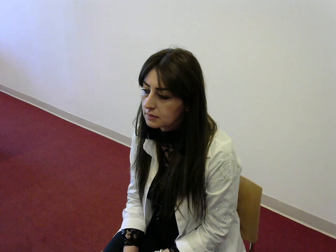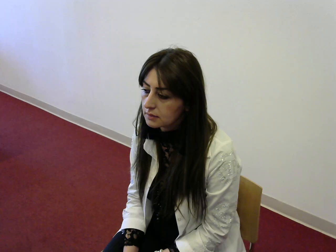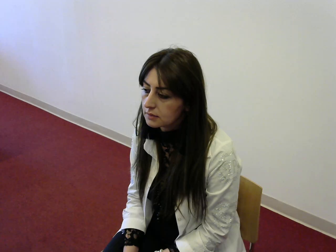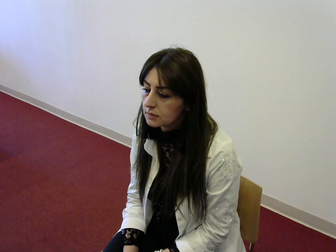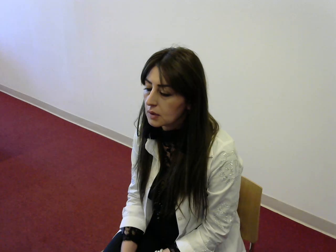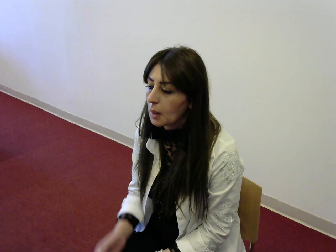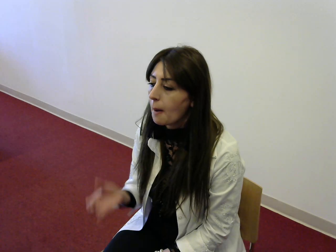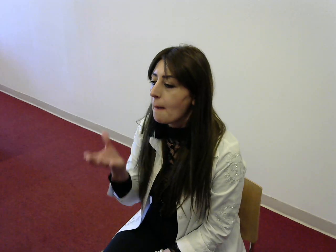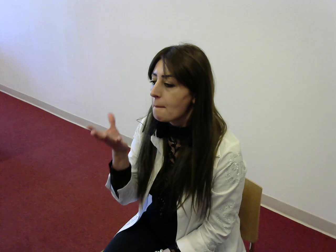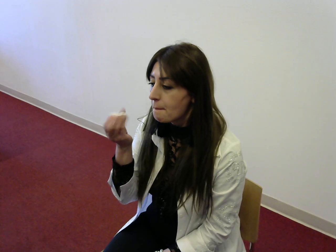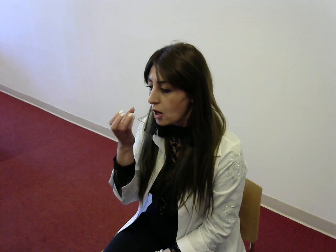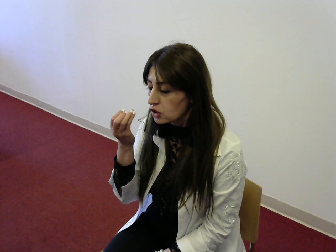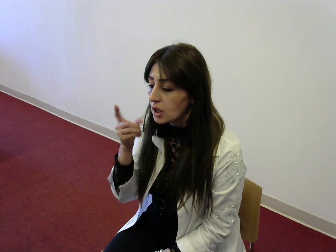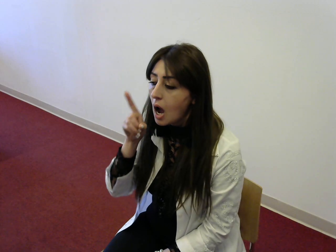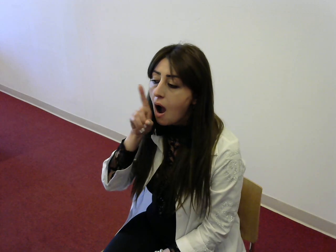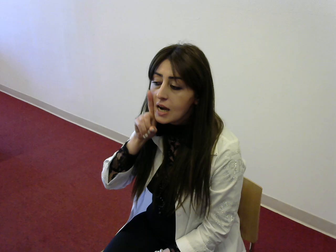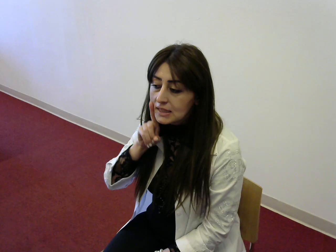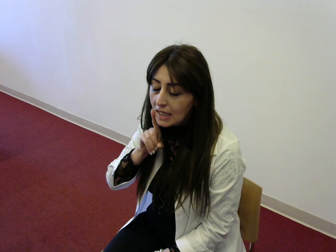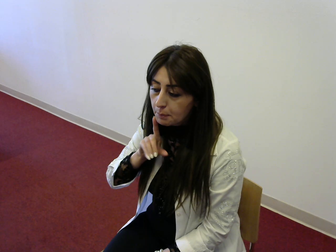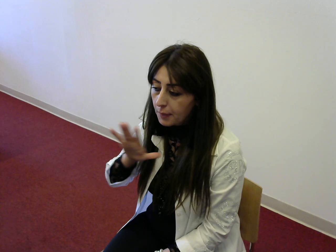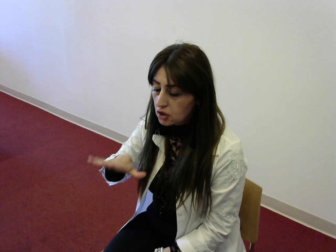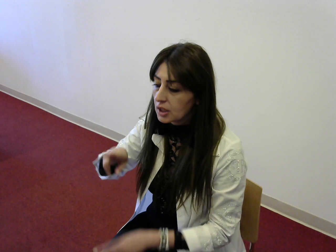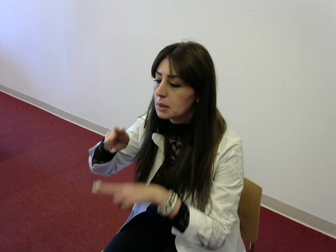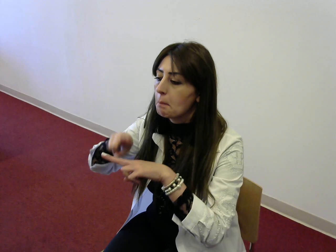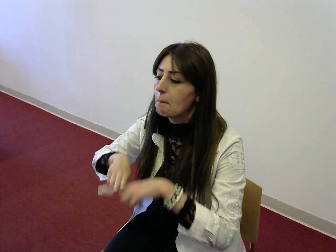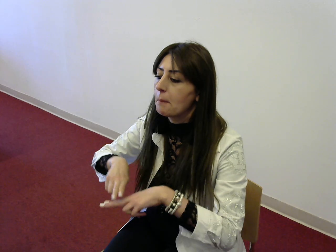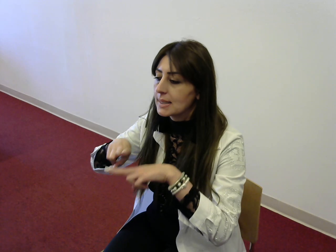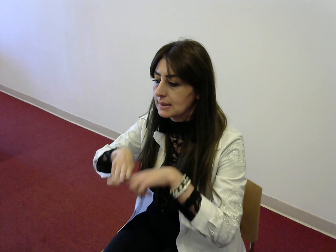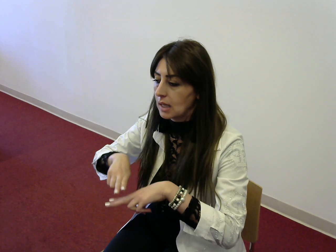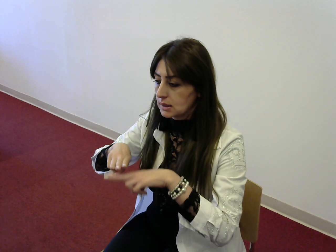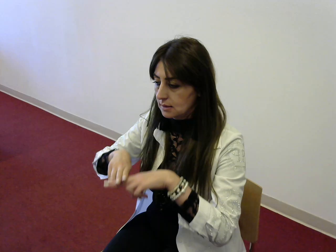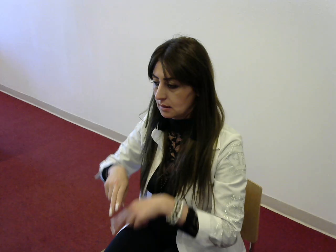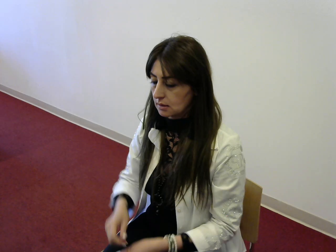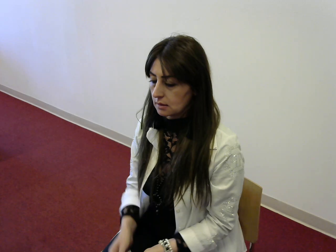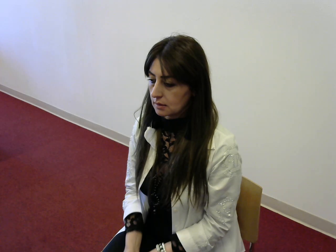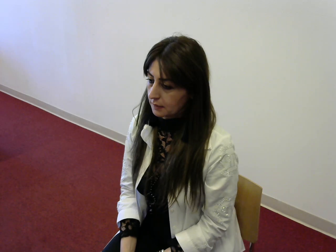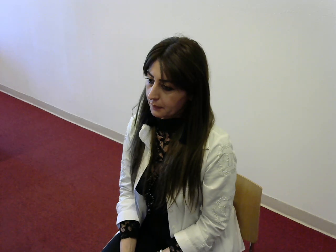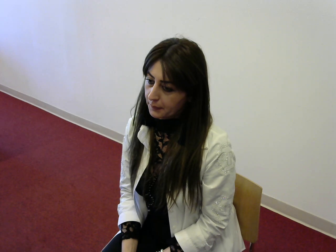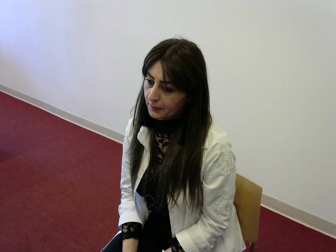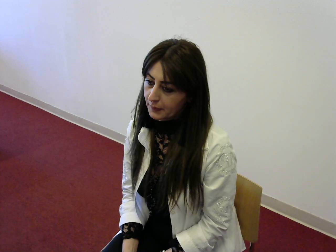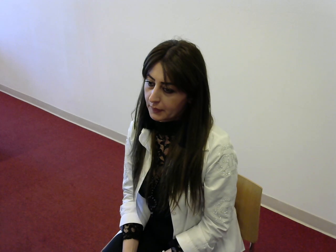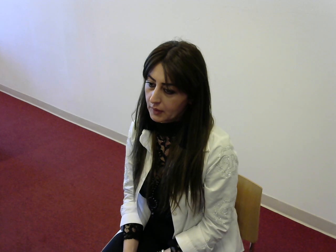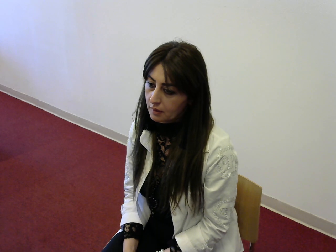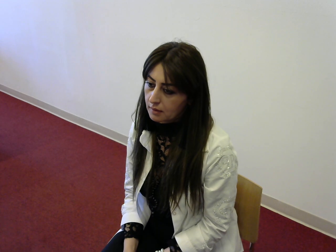Bakı Azərbaycanın paytaxtıdır